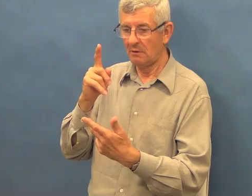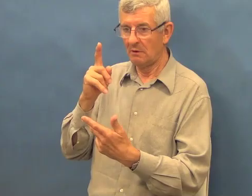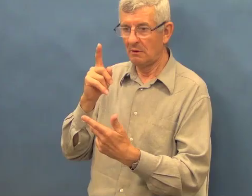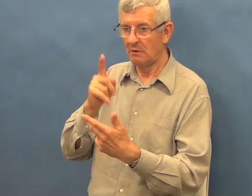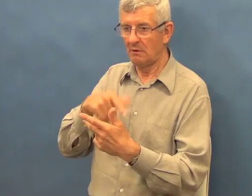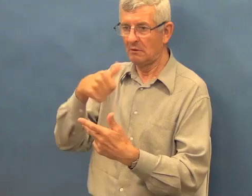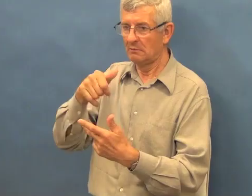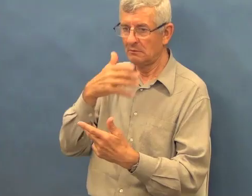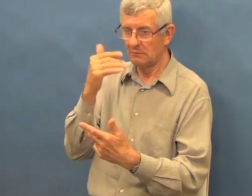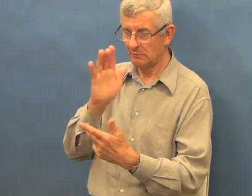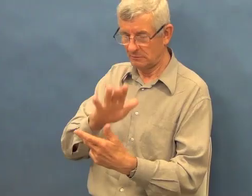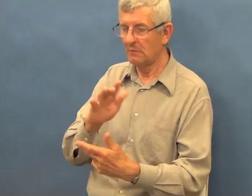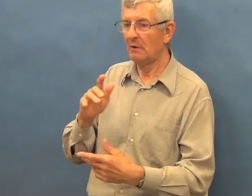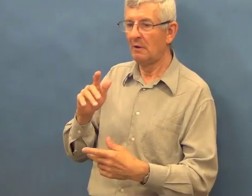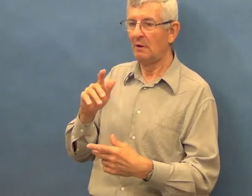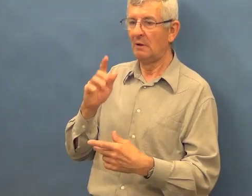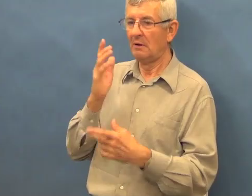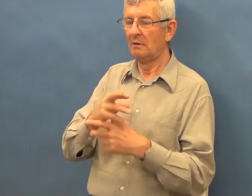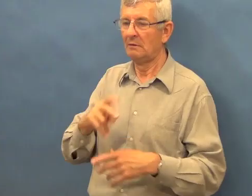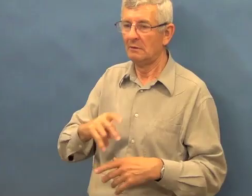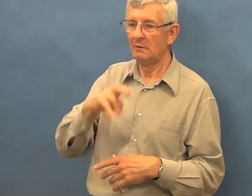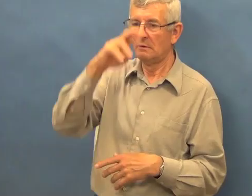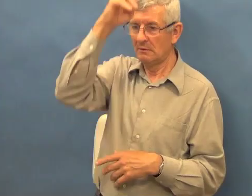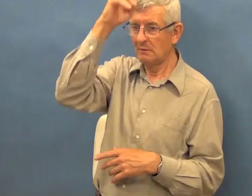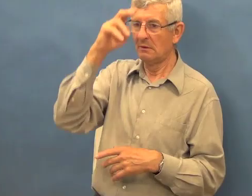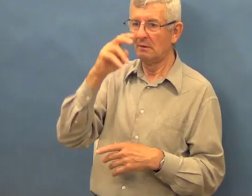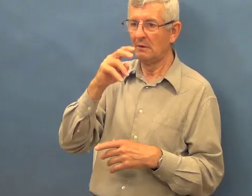Trzeci kosz jest pusty. Pan wchodzi znowu na górę.